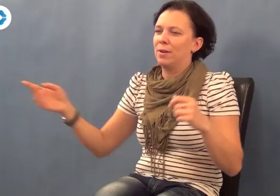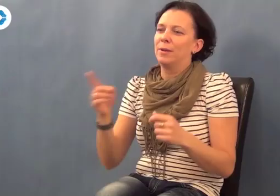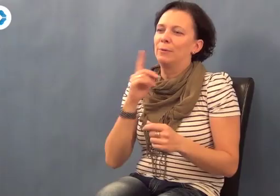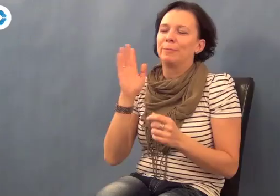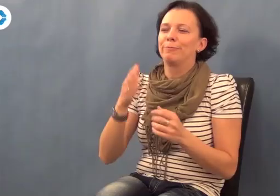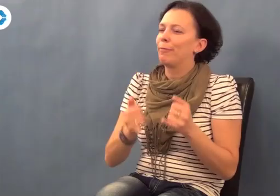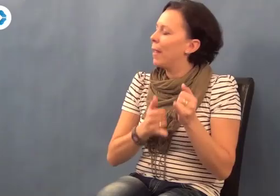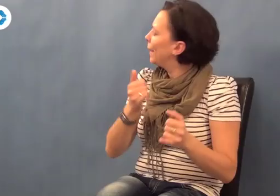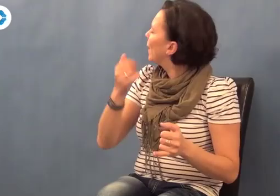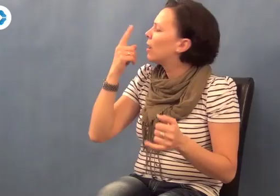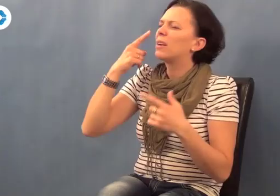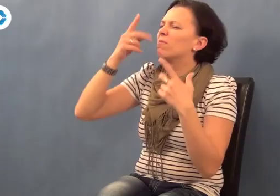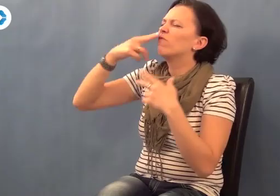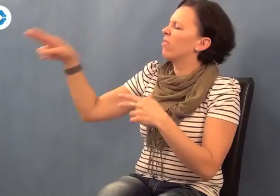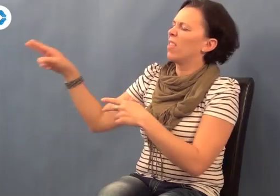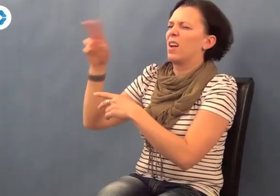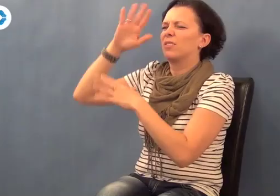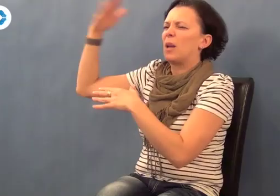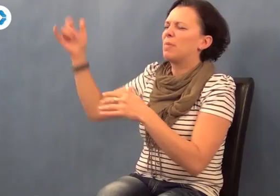Chłopak jedzie na rowerze, odwraca się, widzi, że kapelusz spadł.